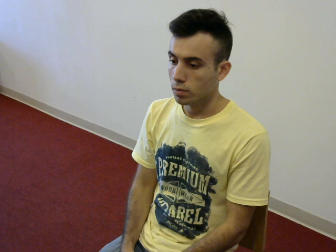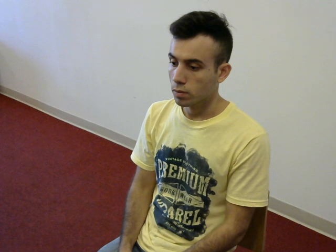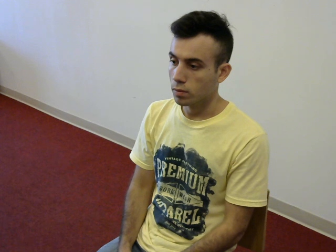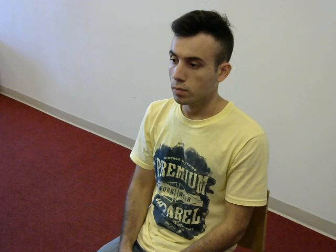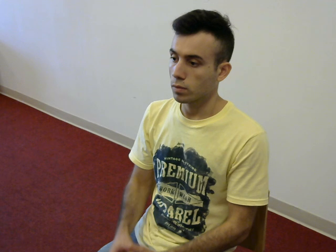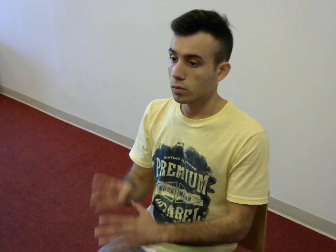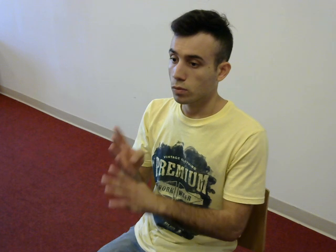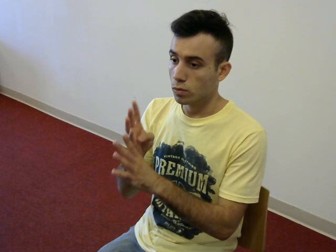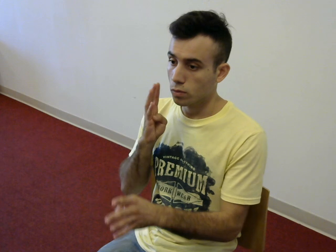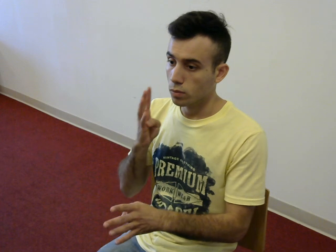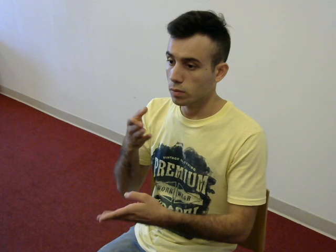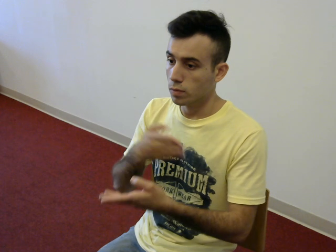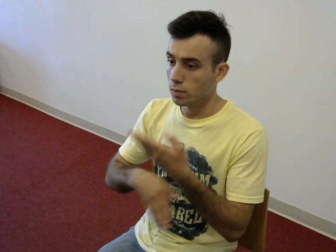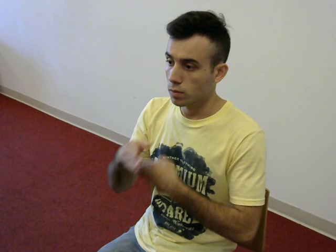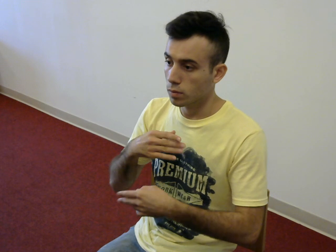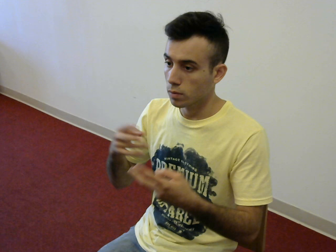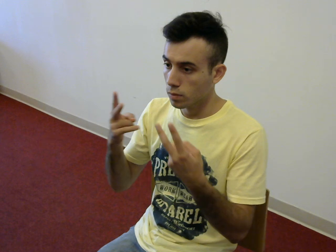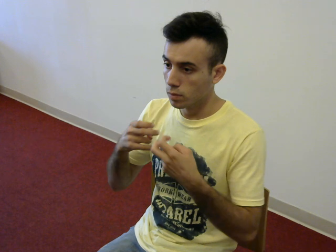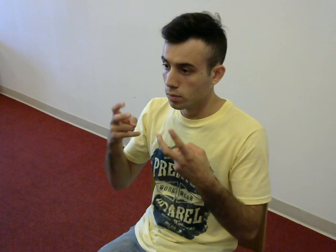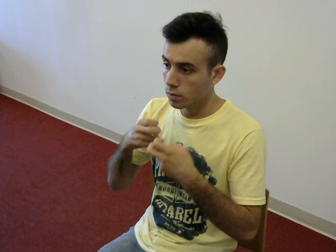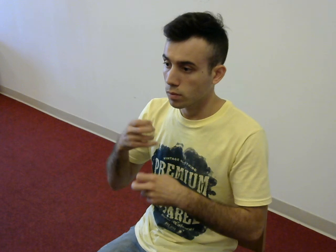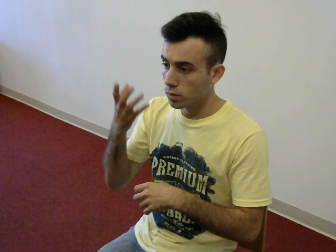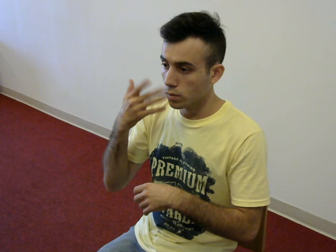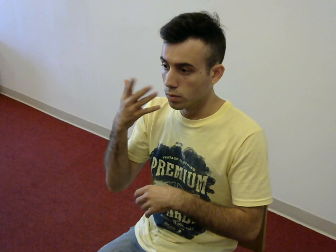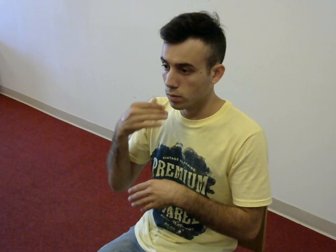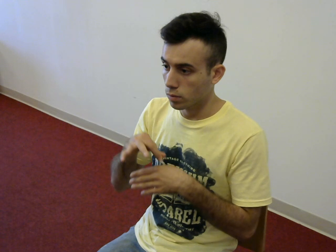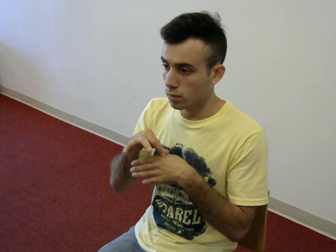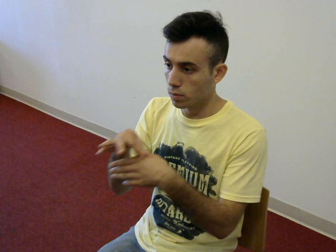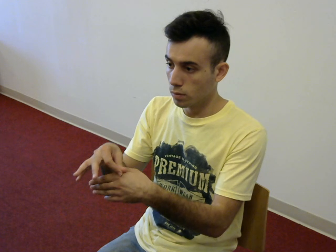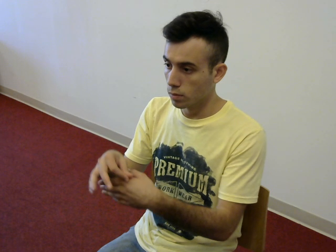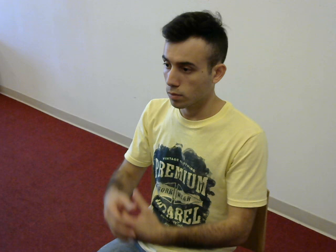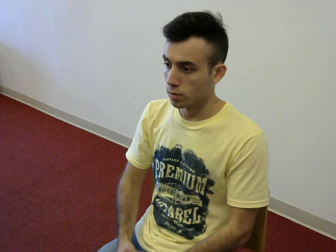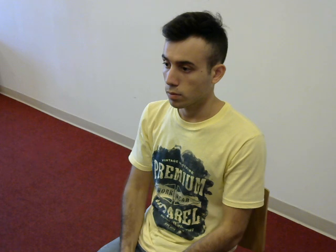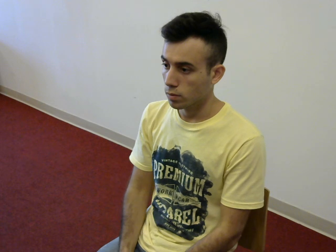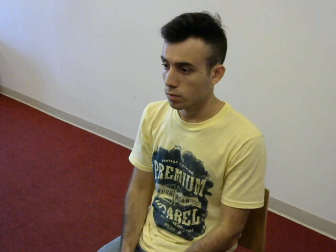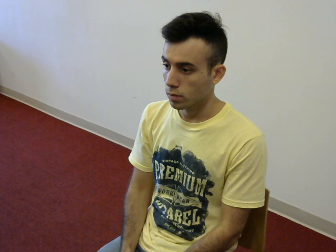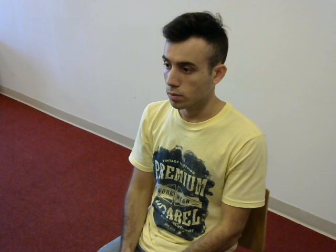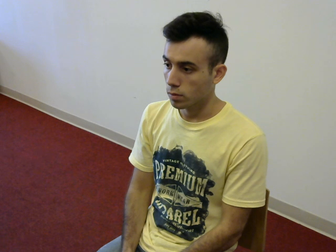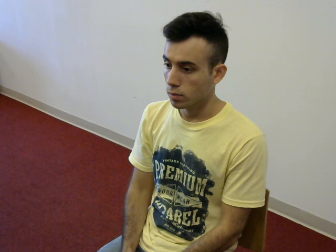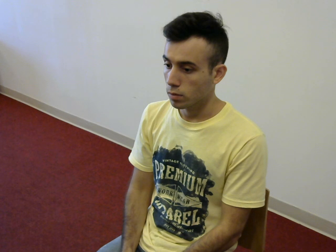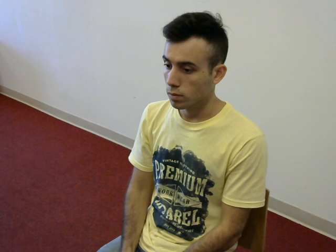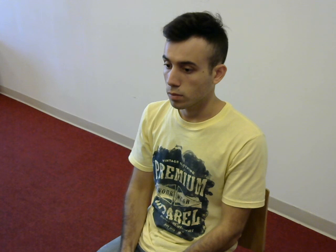Növbəti əlillik müayinəsi nə zaman keçiriləcək?